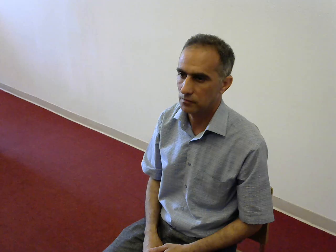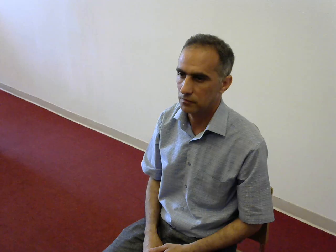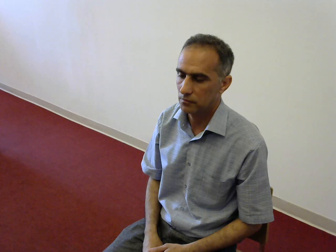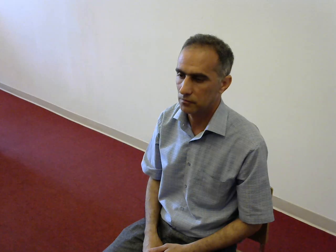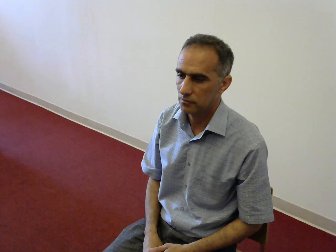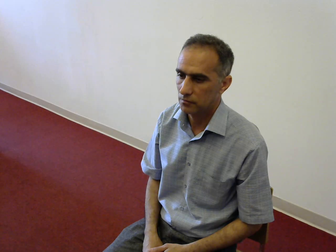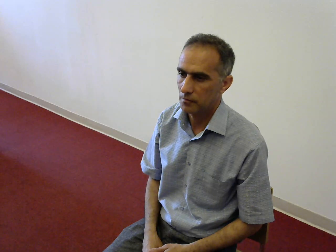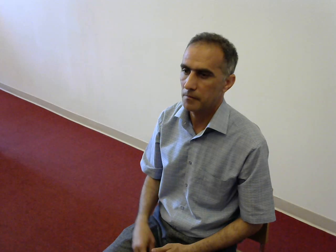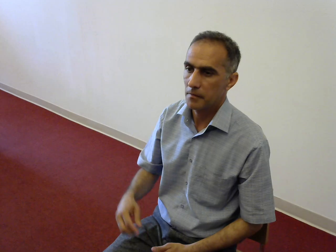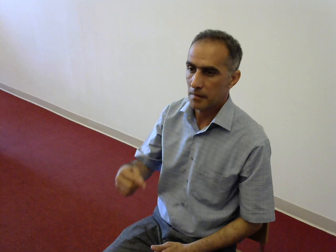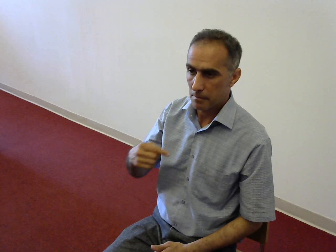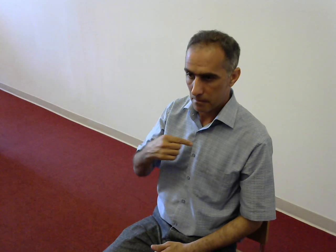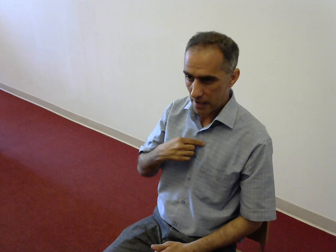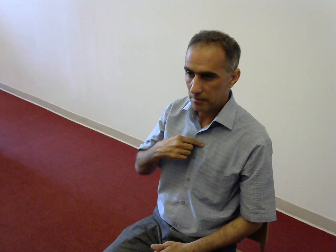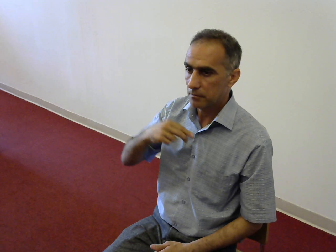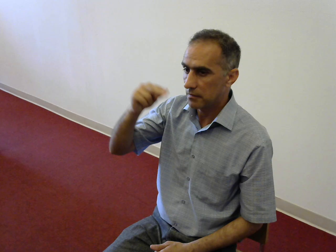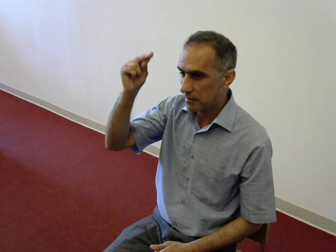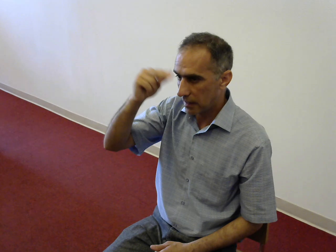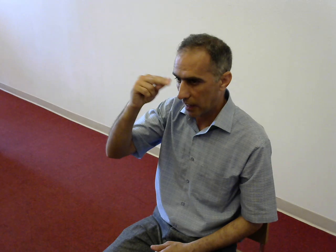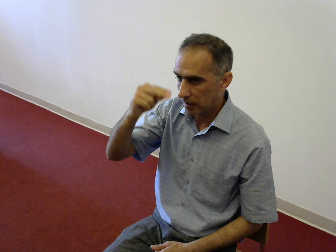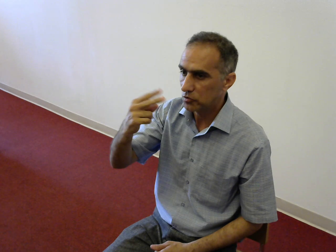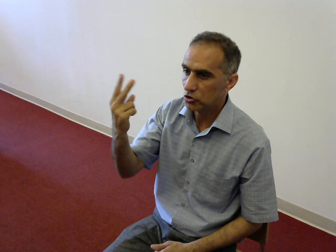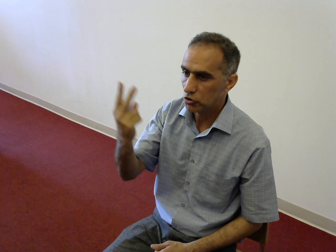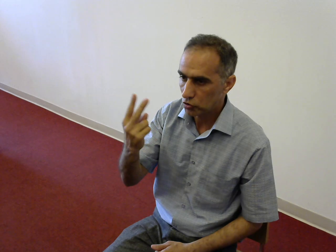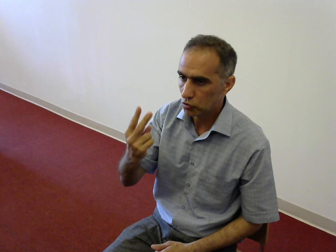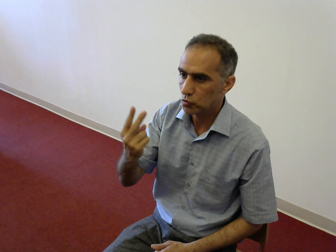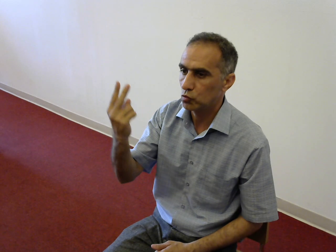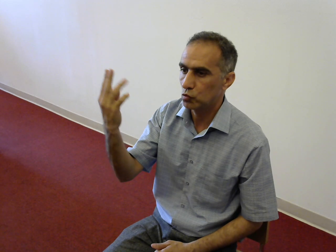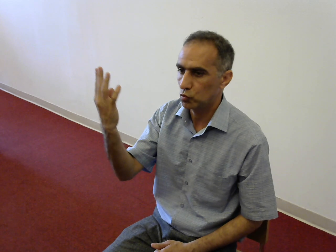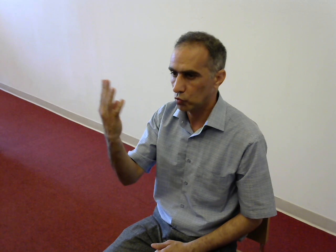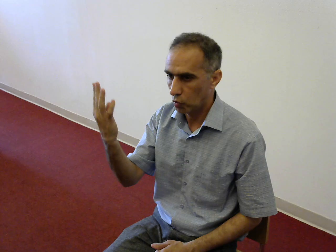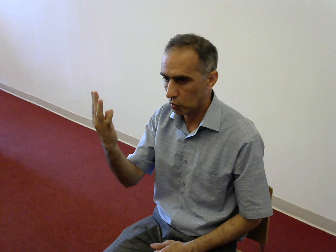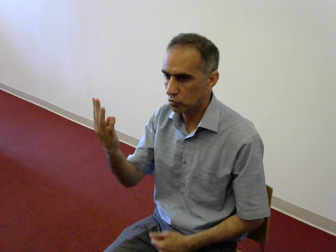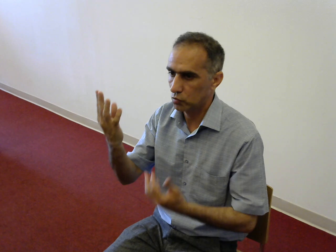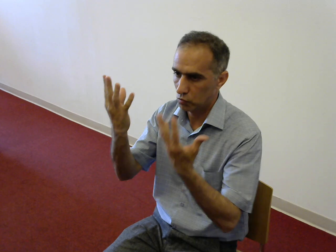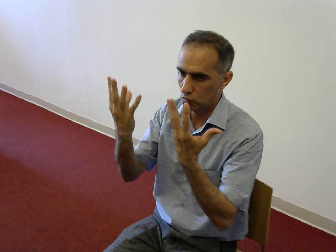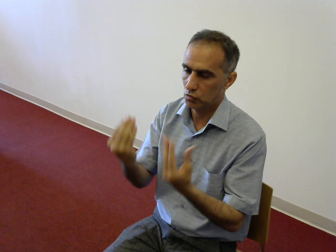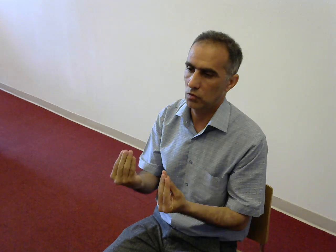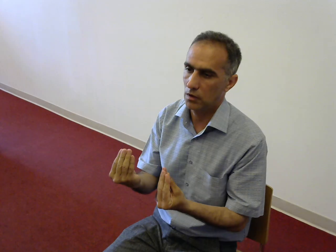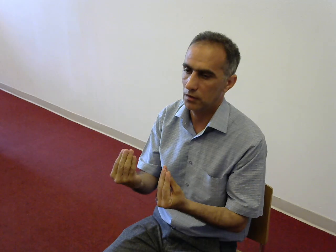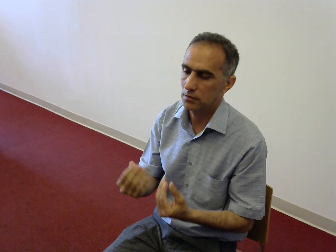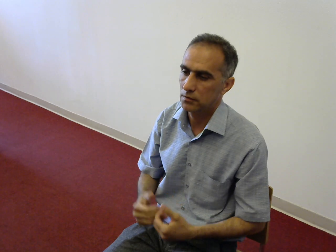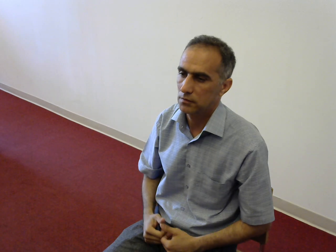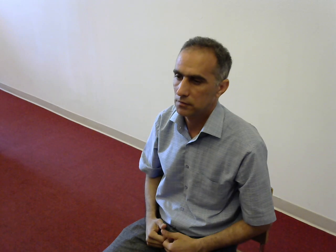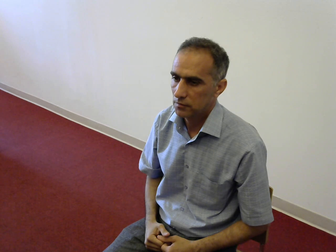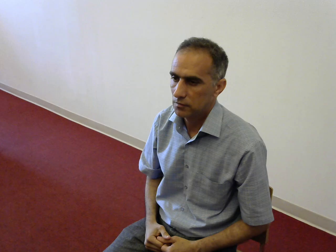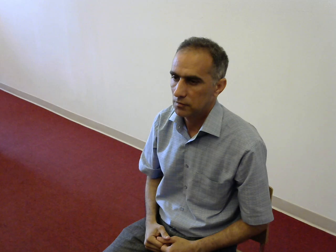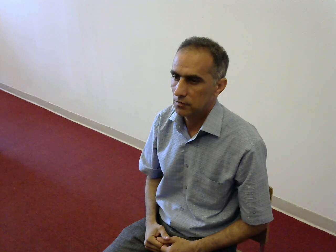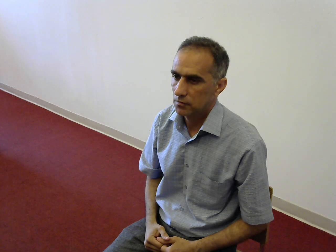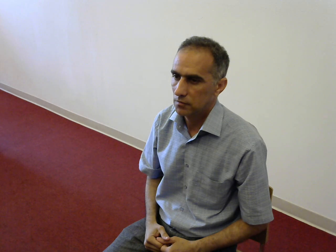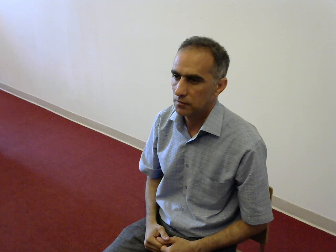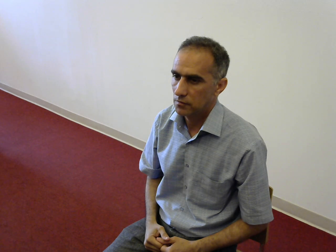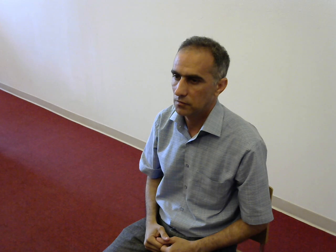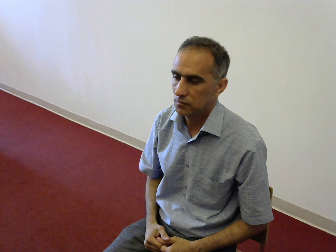Mənim dərslərim 2-ci və 4-cü günlərdir